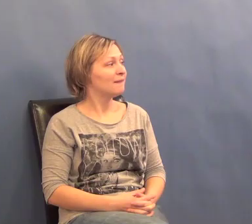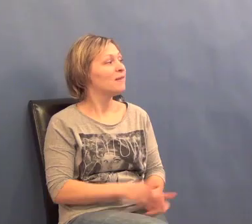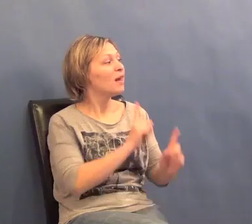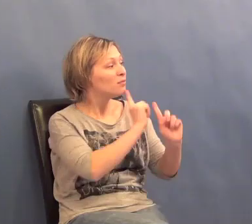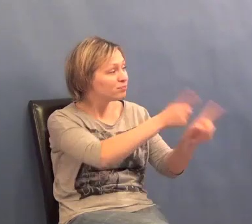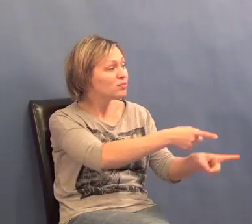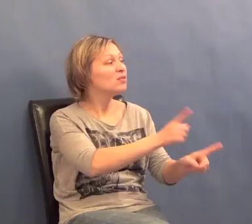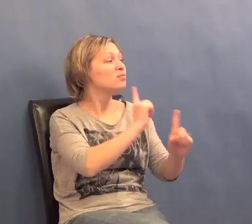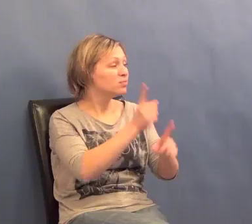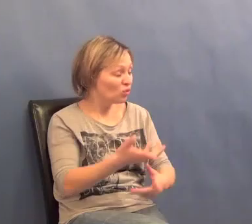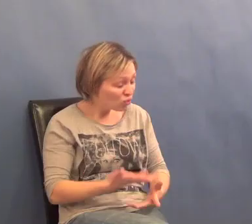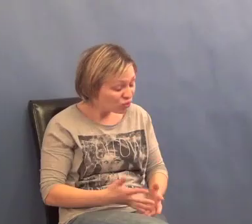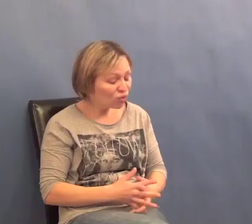Zlecić, tak.